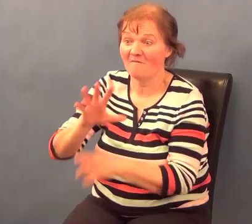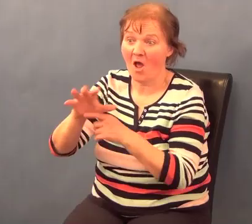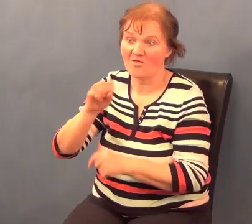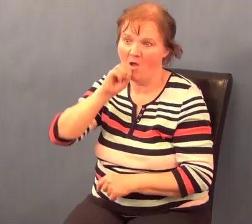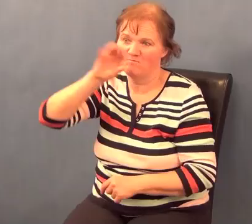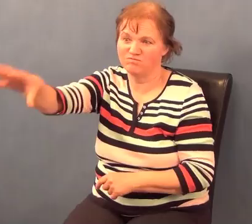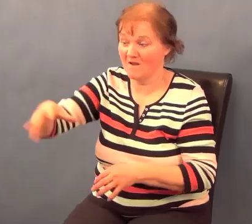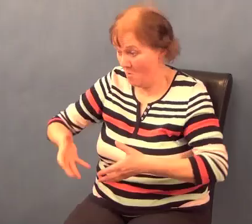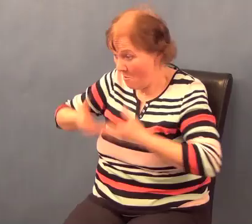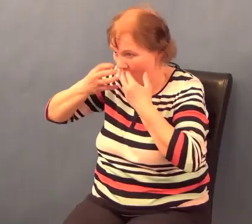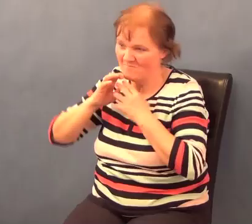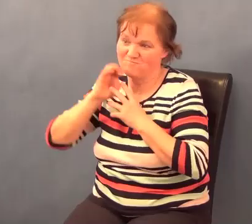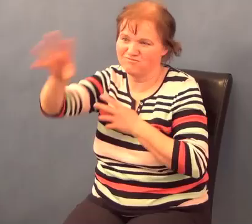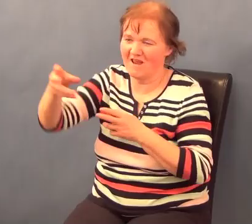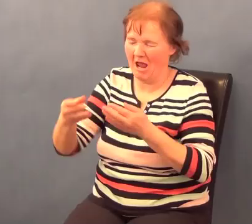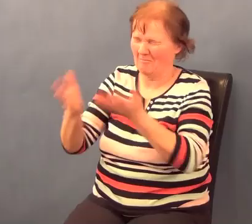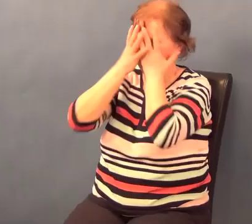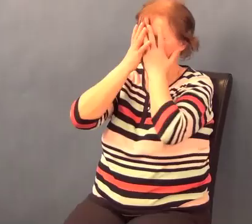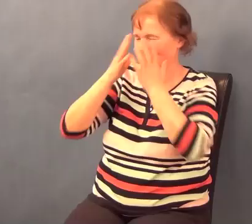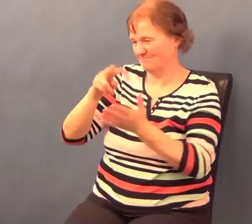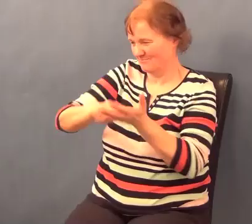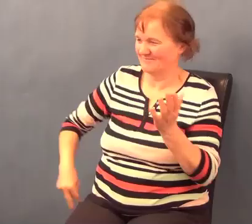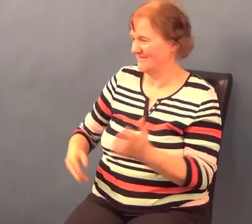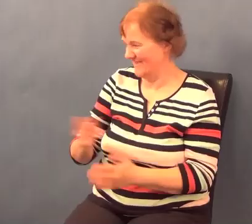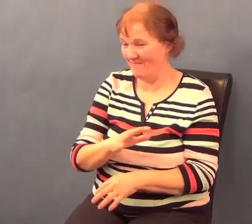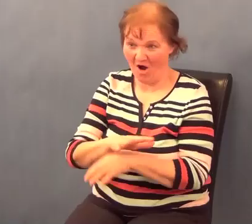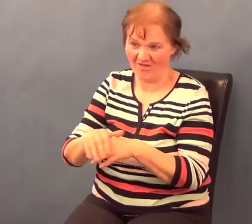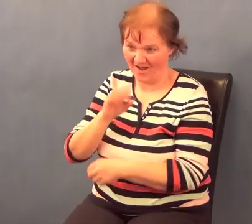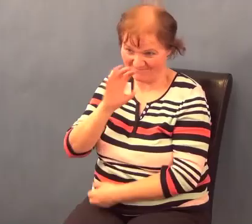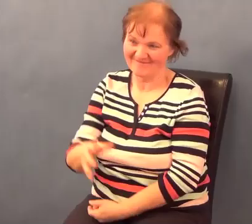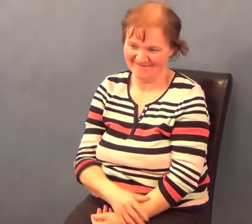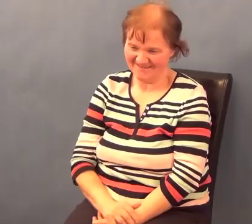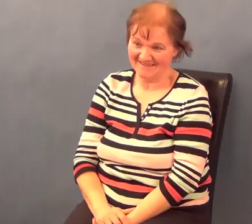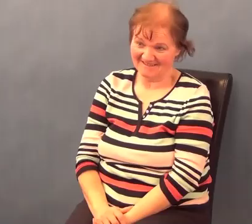Wypluł wodę. Nabrał wody i wypluł. [Kot] oblany wodą zrezygnował i poszedł.